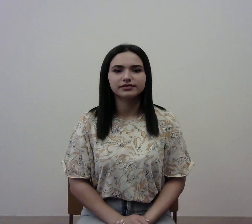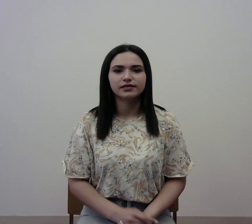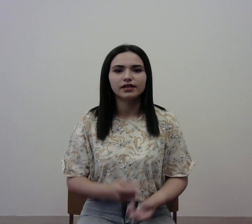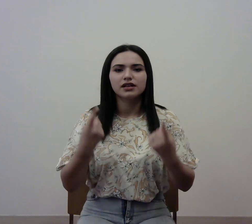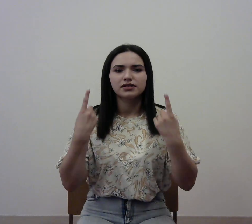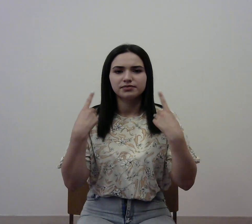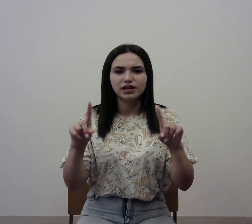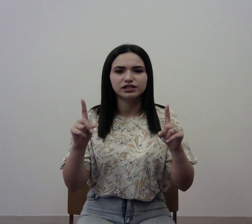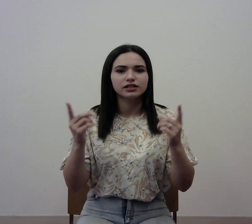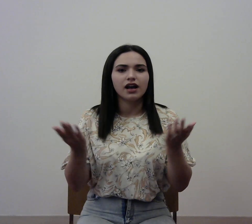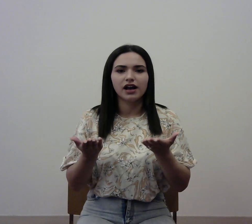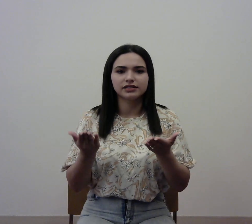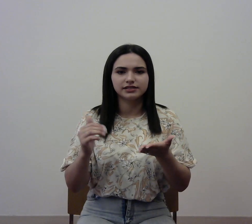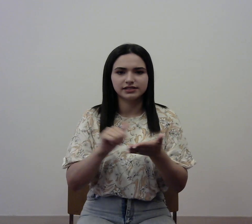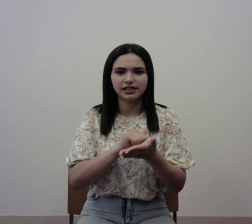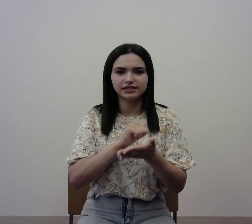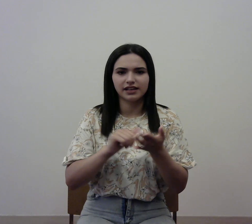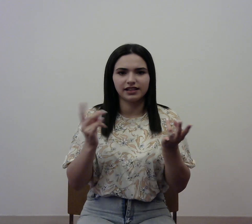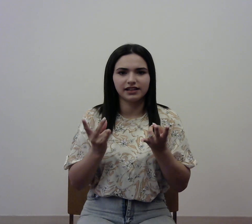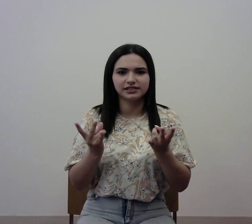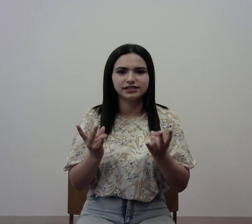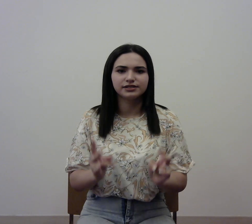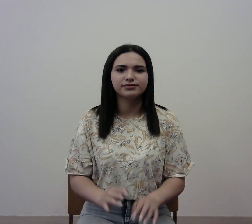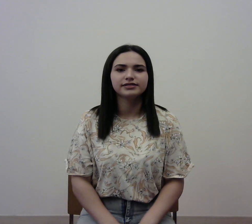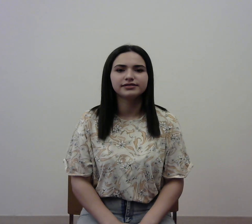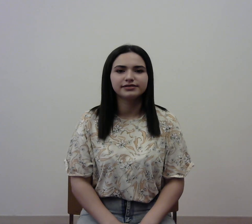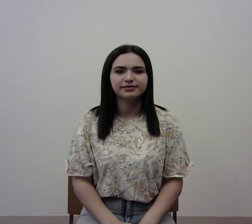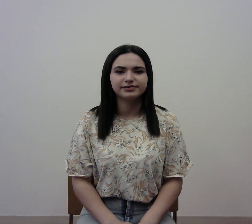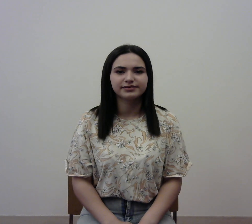Başqa hansı sənədlər lazımdır?